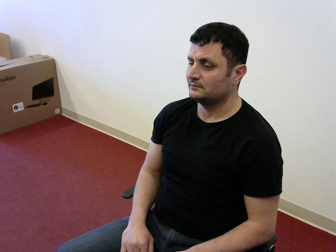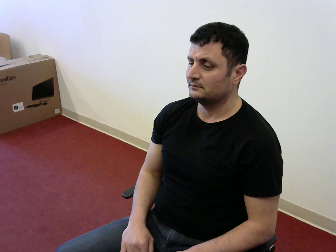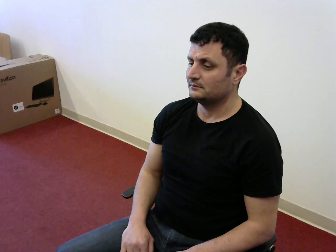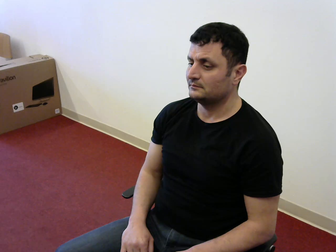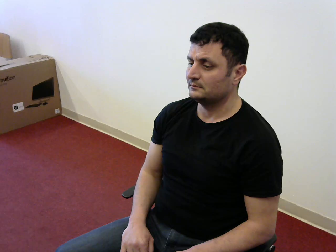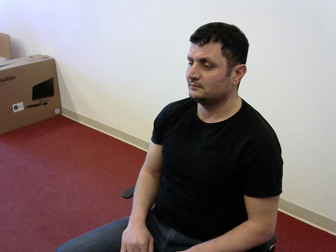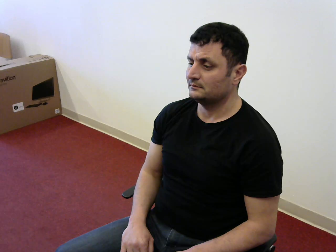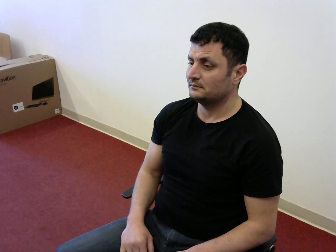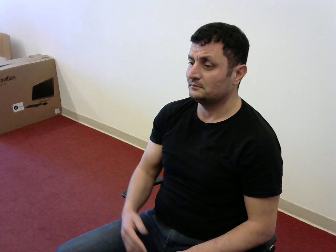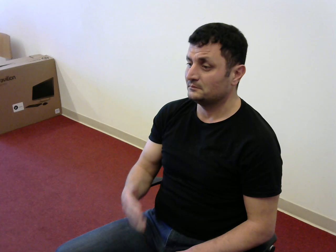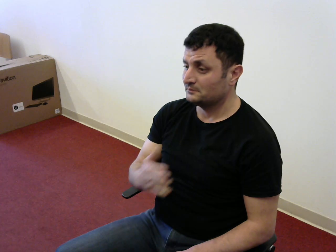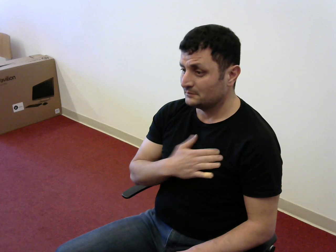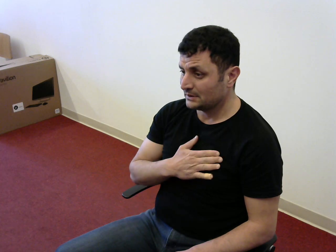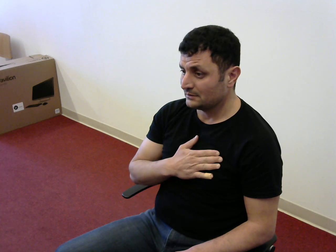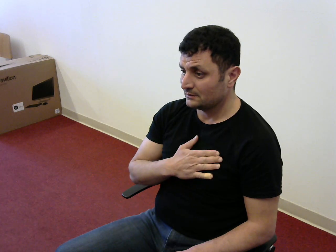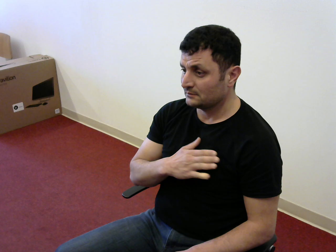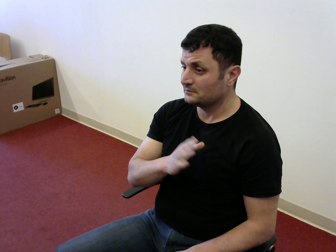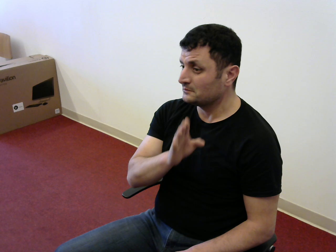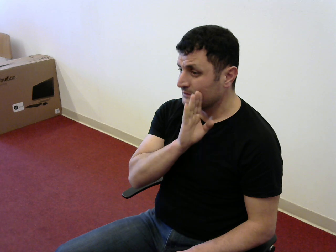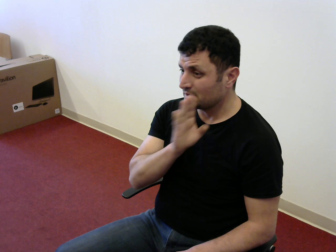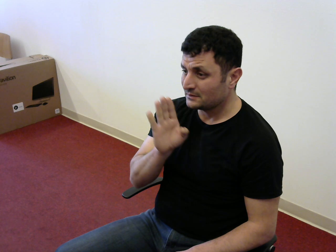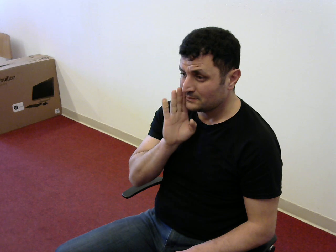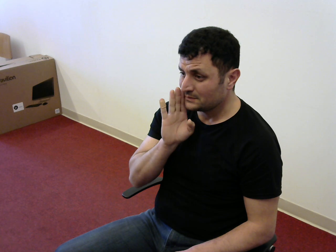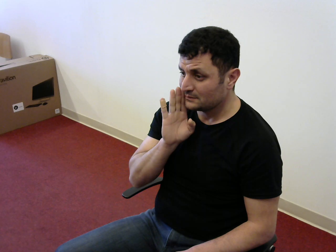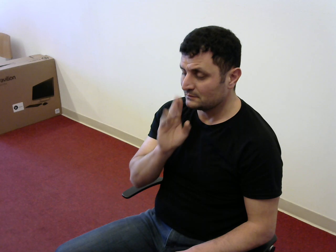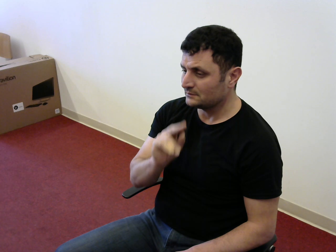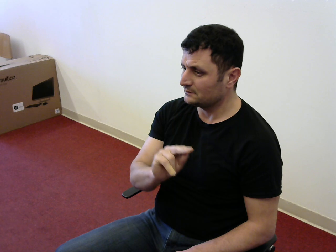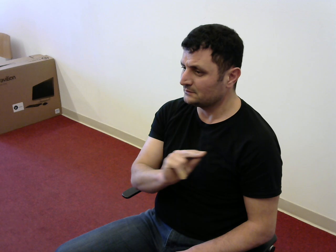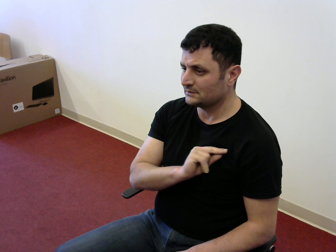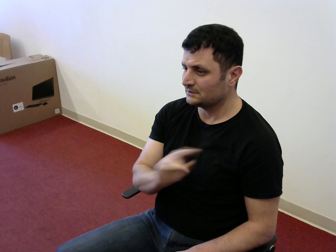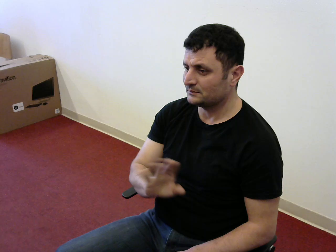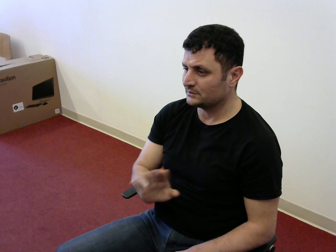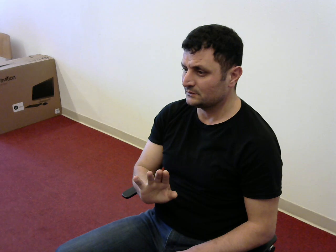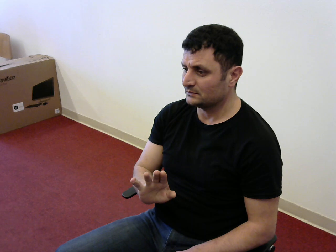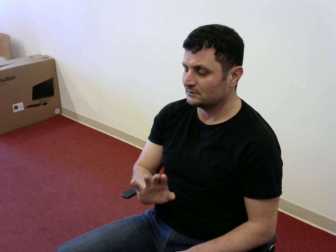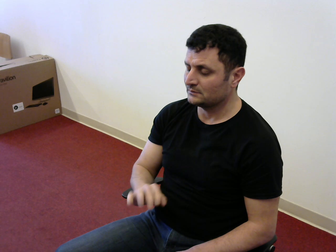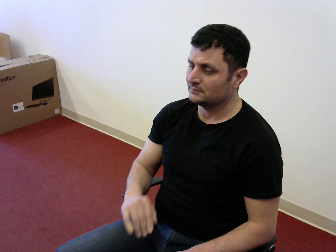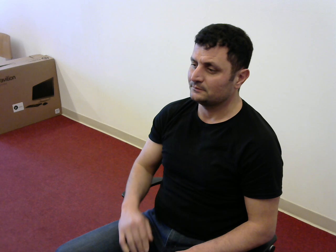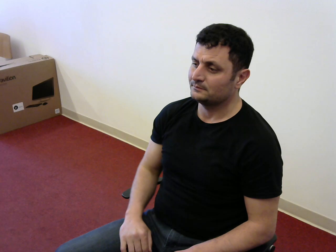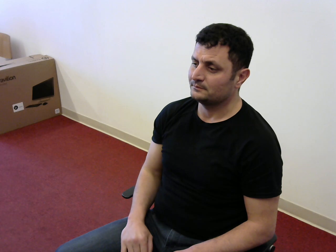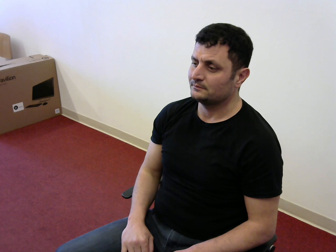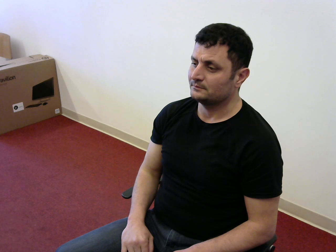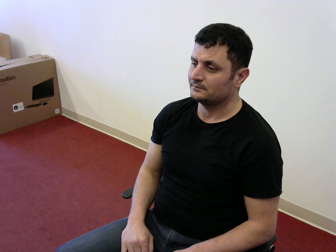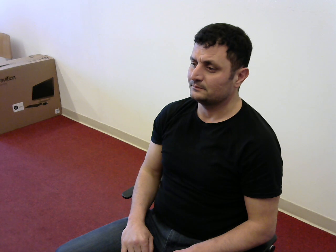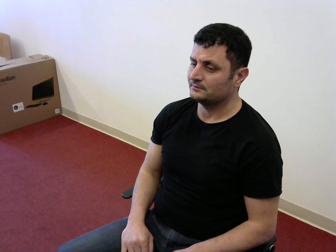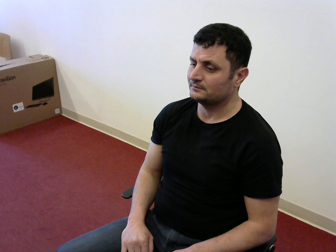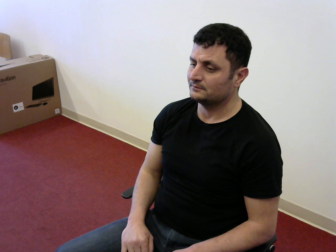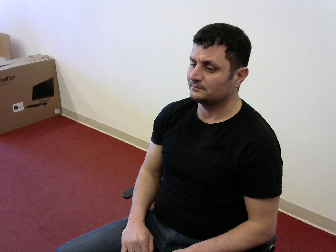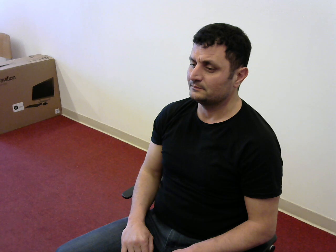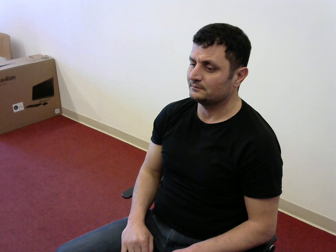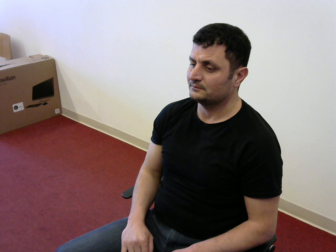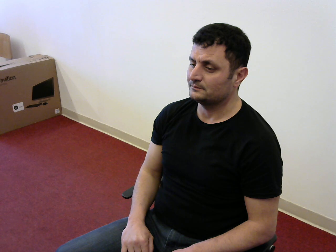Mənim anam işsizdir